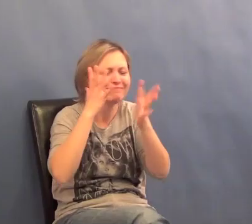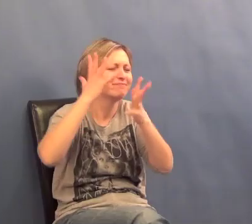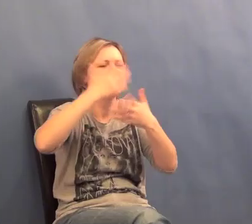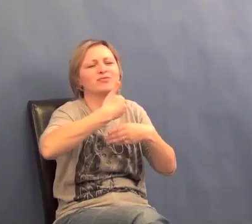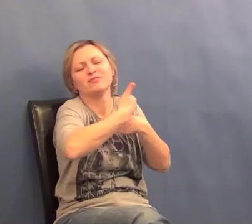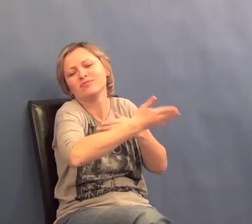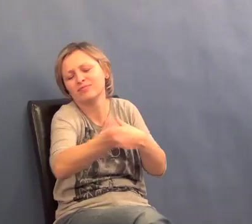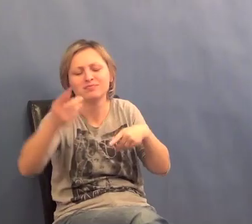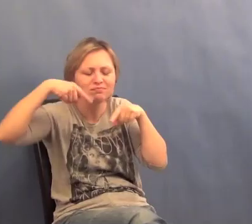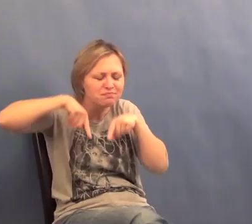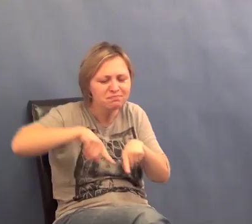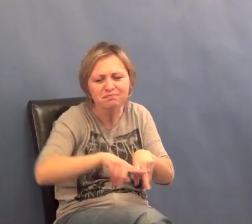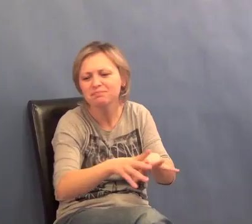Otwiera drzwi, schodzi na dół.